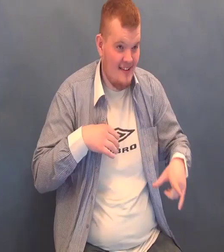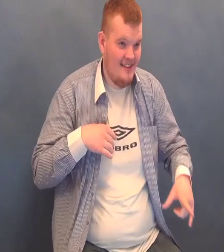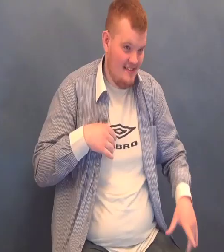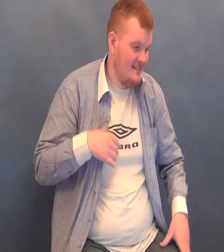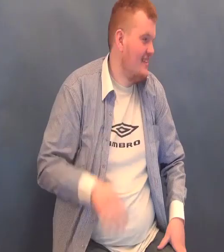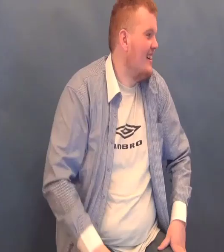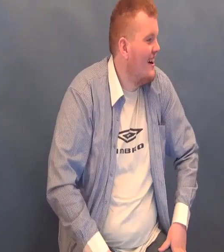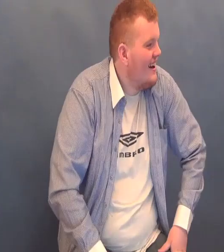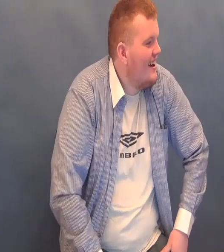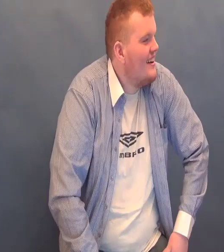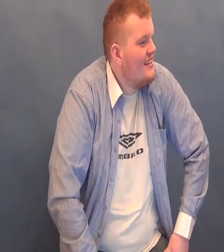Na pewno wolne?